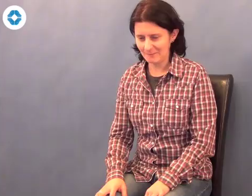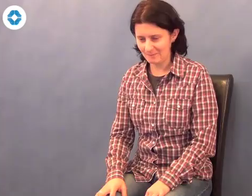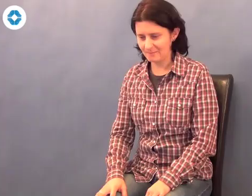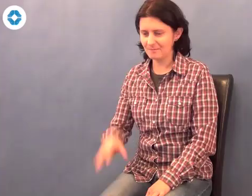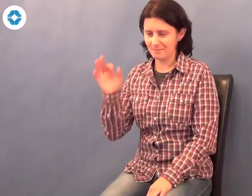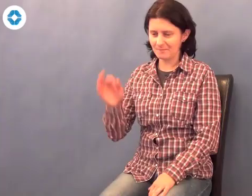Dobrze.